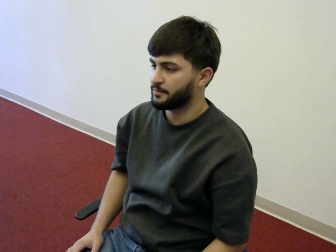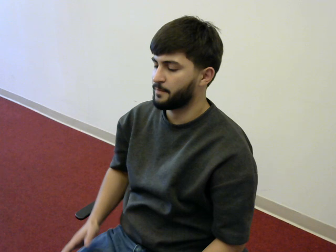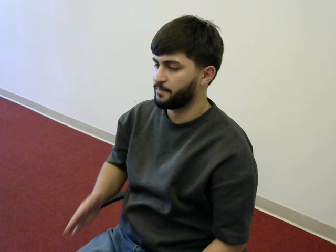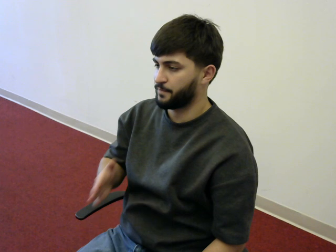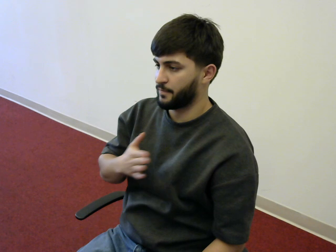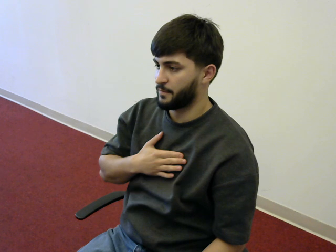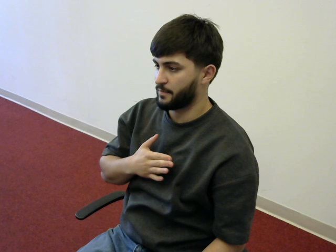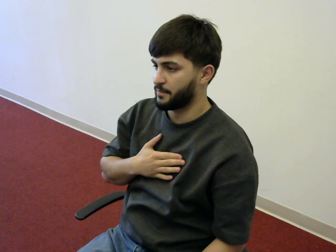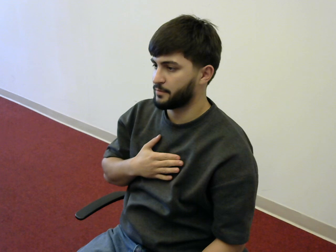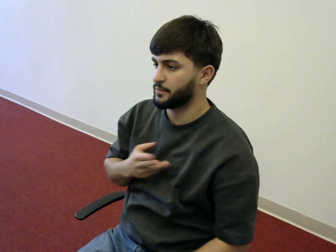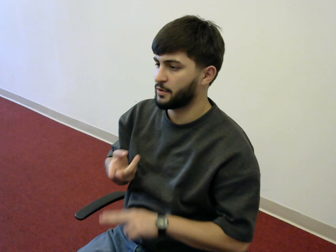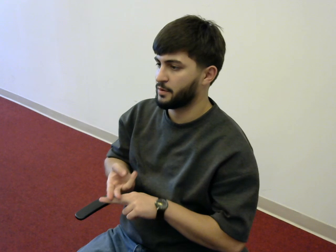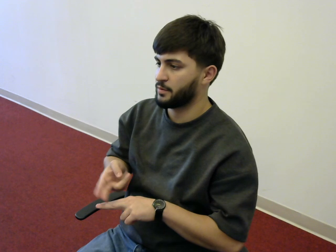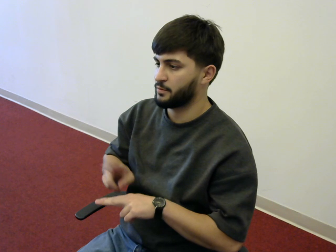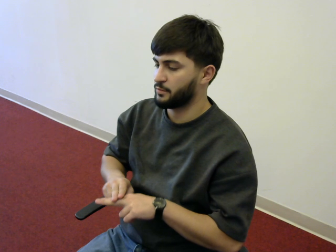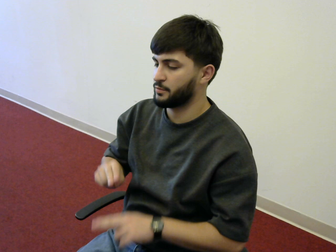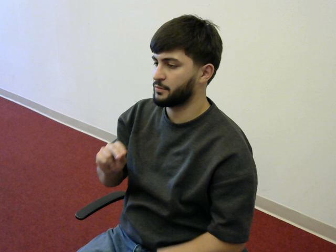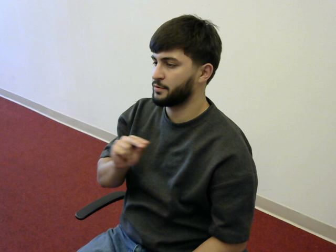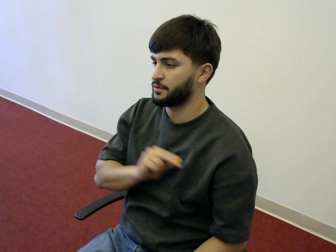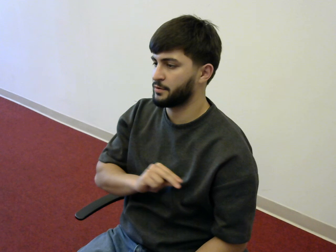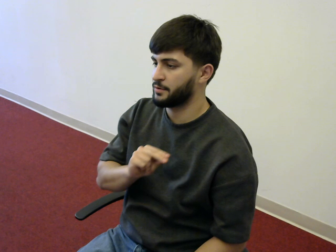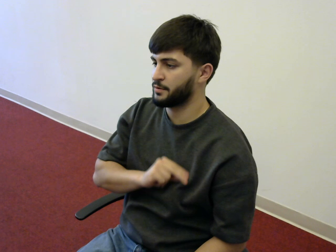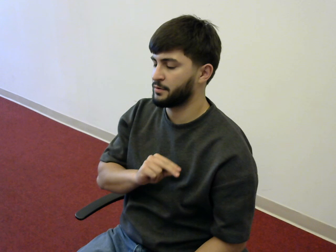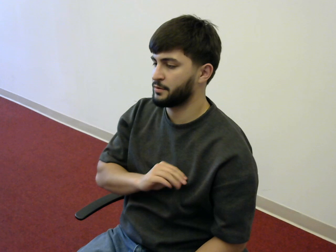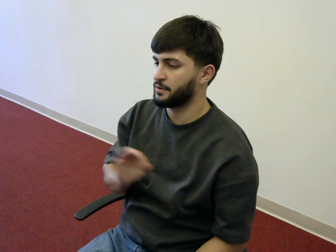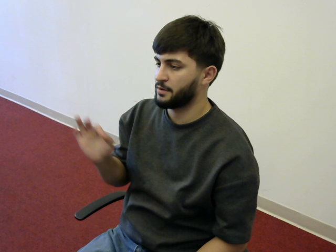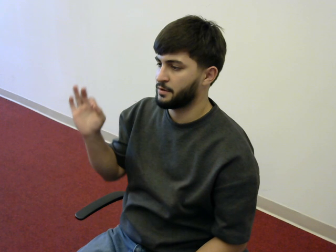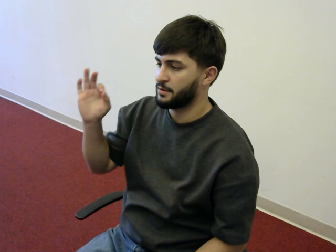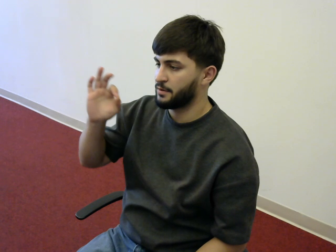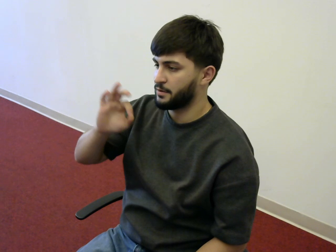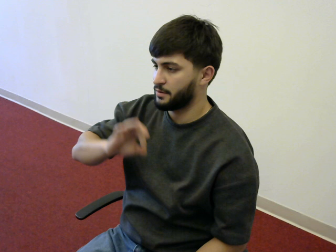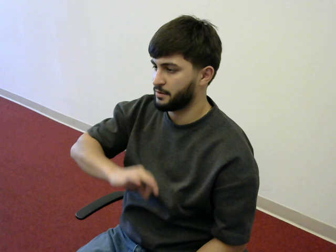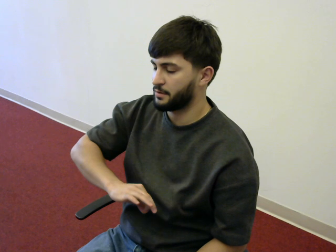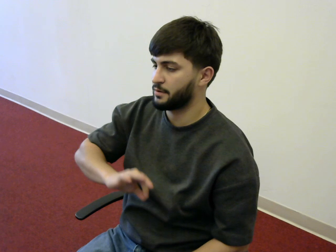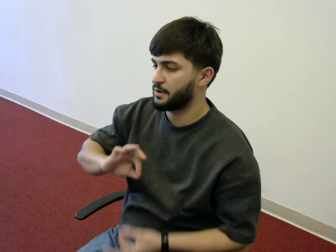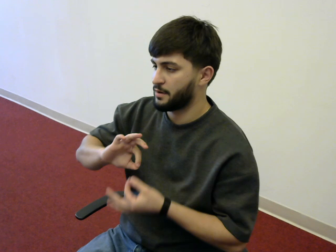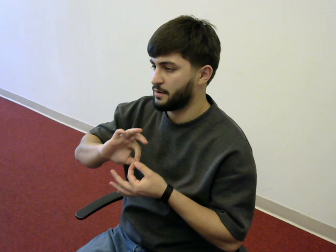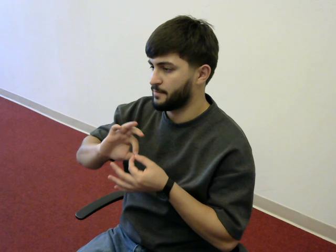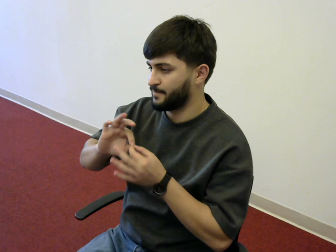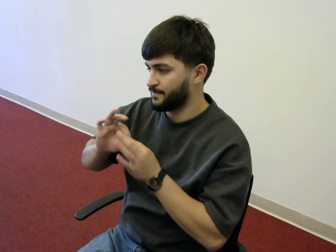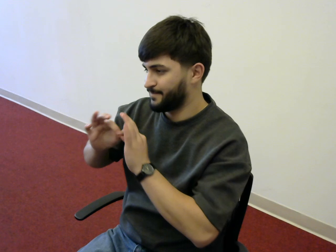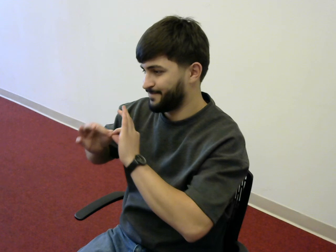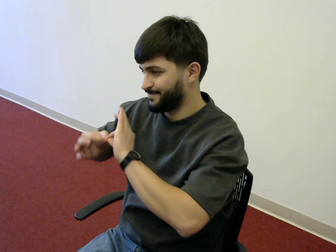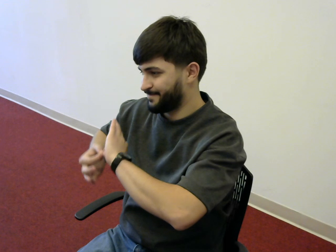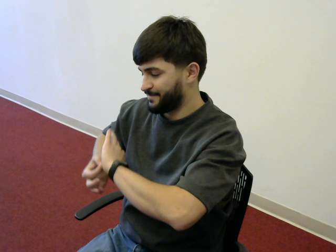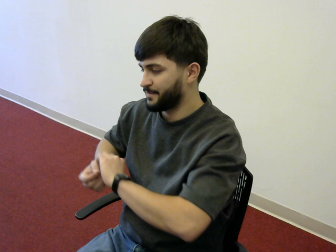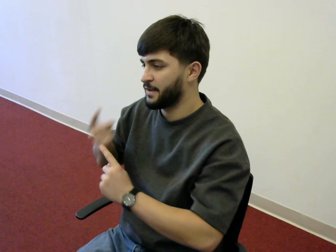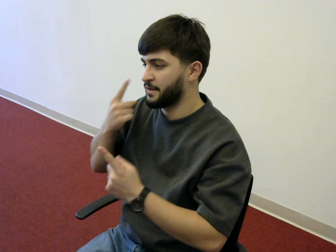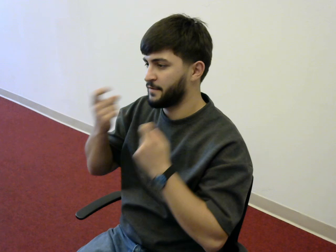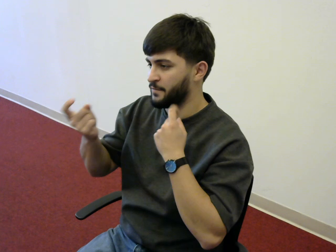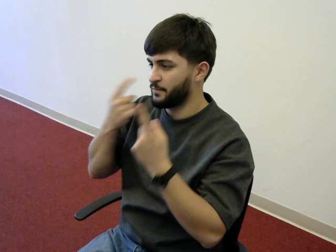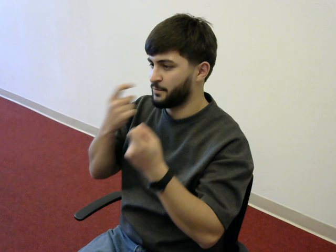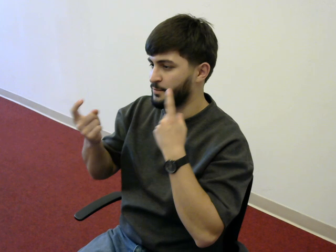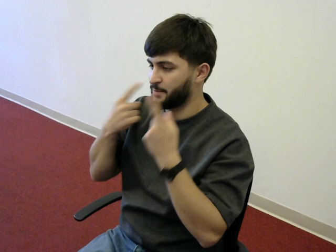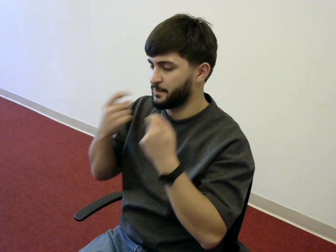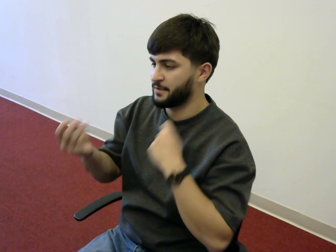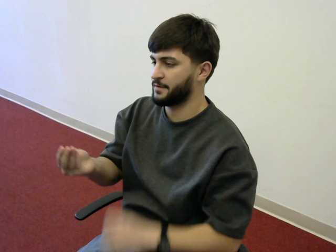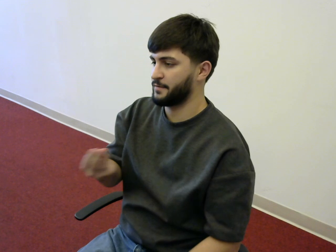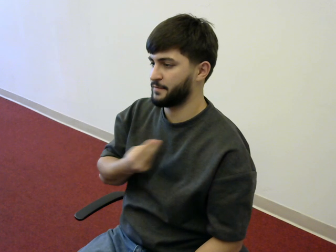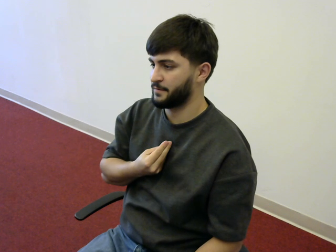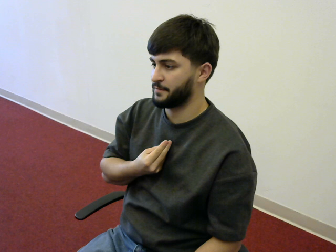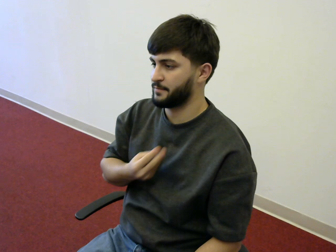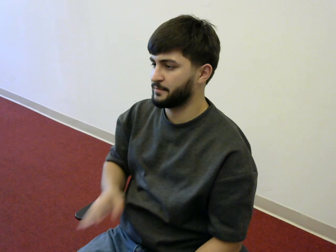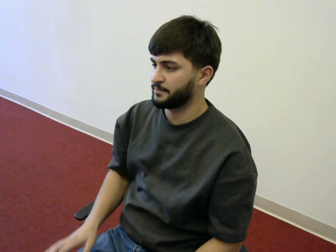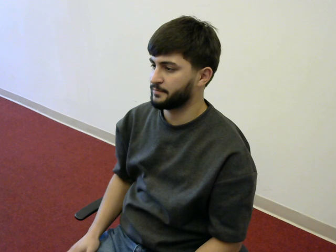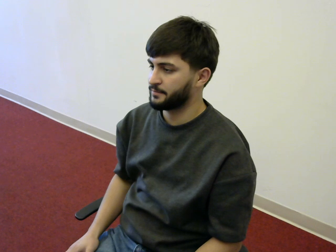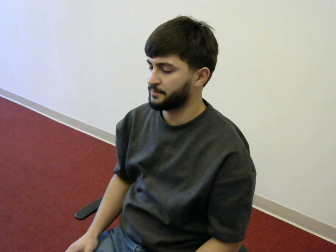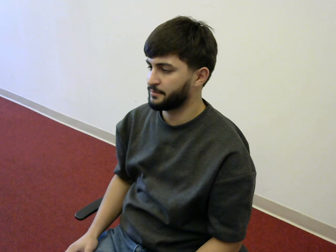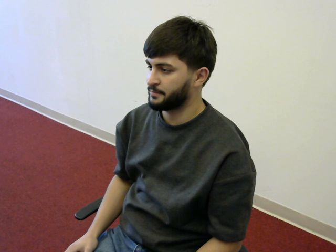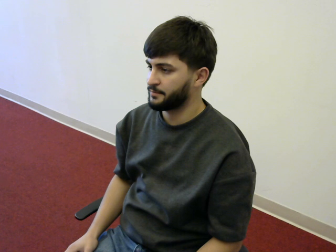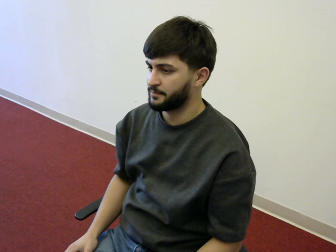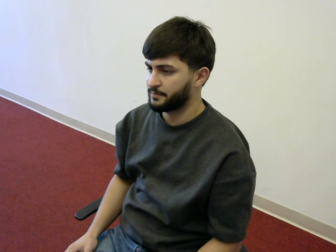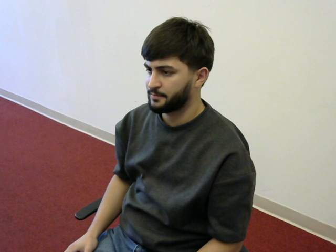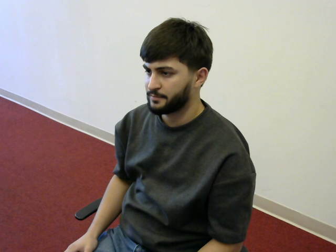Mənə bu iş haqqında ətraflı məlumat verin